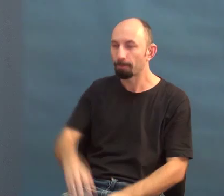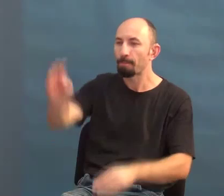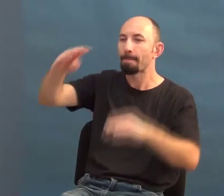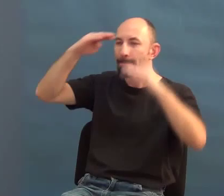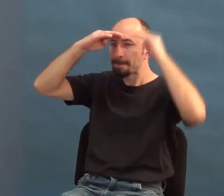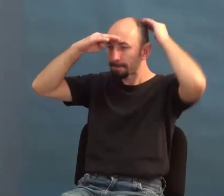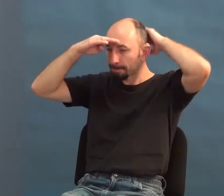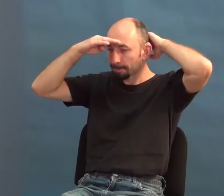Czapka z daszkiem.